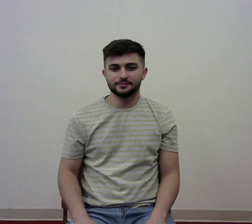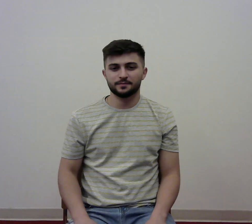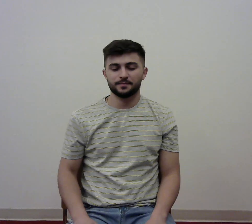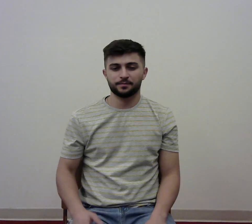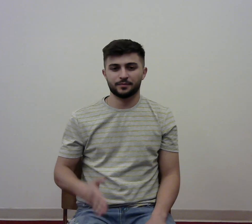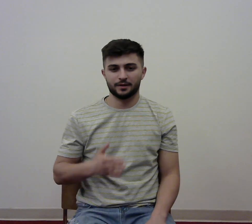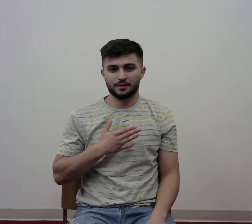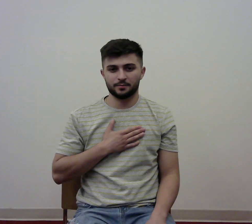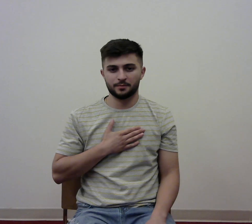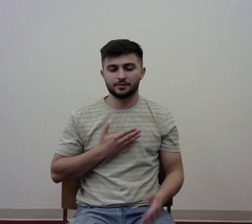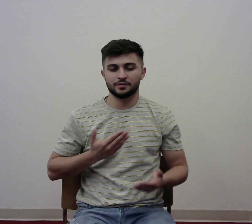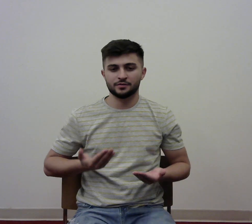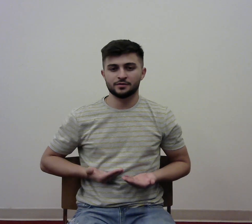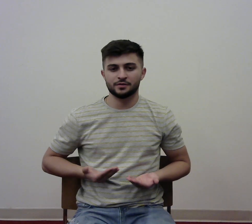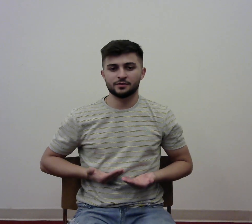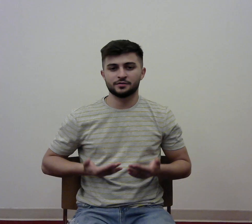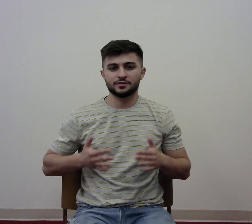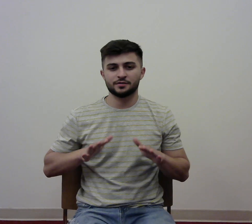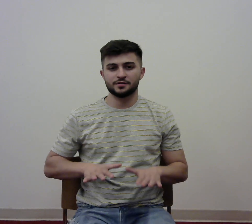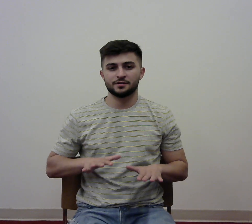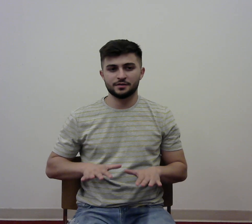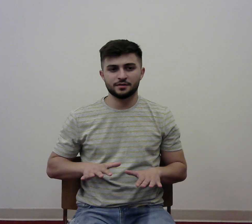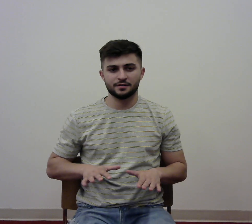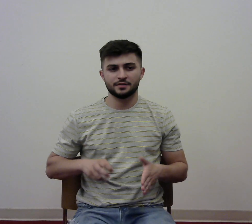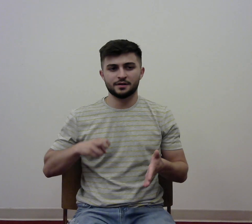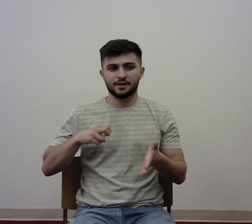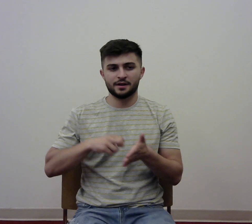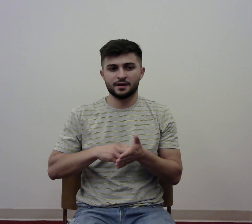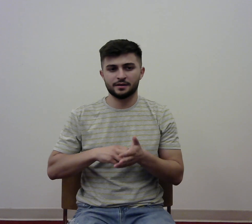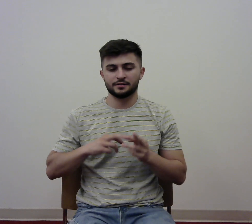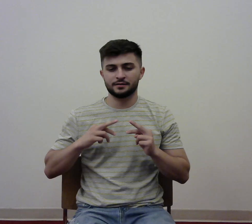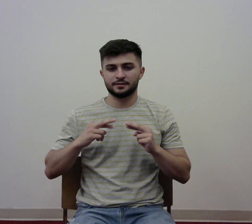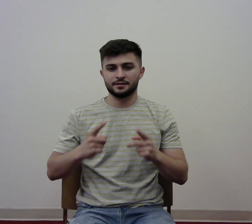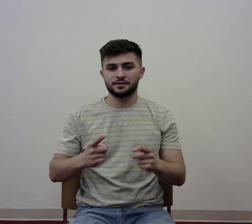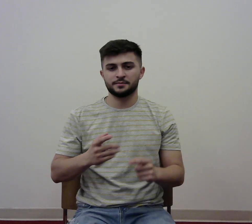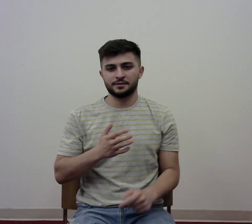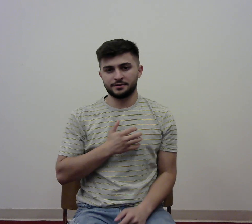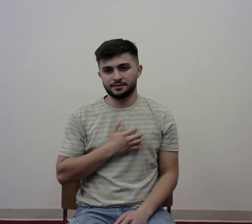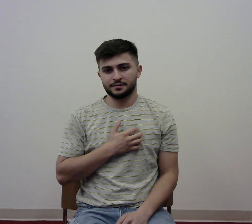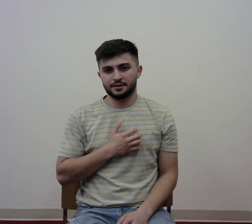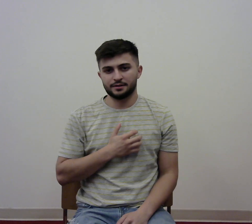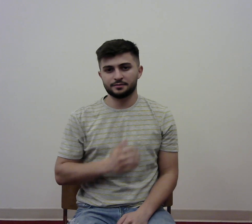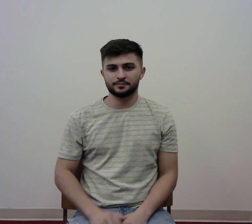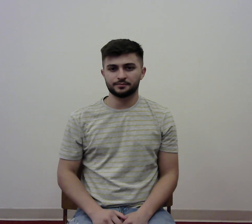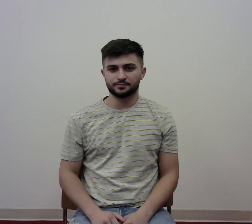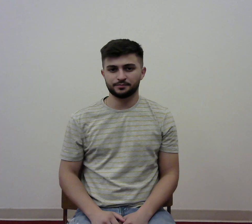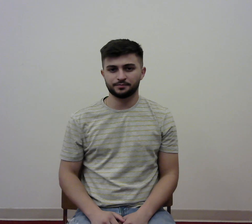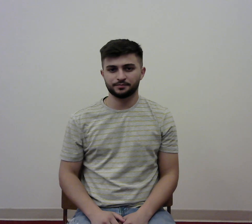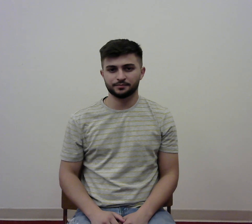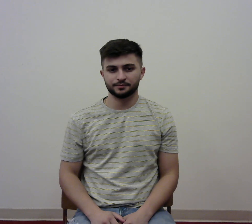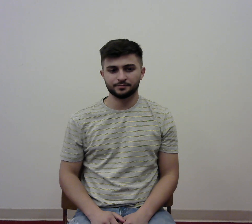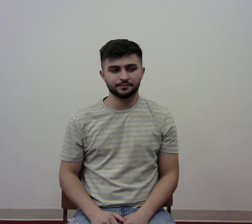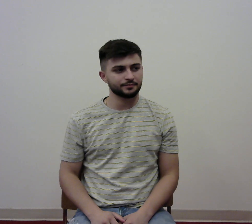Mən yaşayış yeri qeydiyyatımı dəyişmək istəyirəm